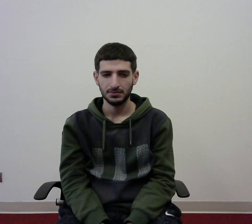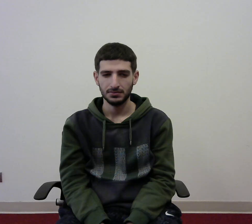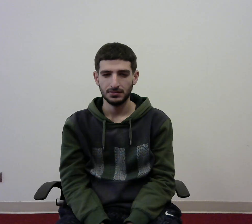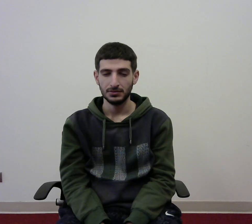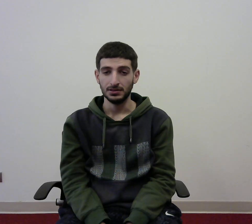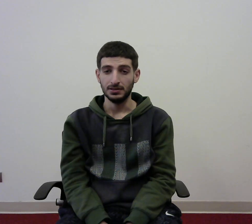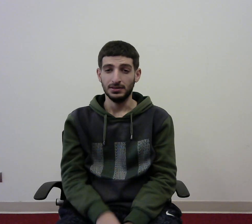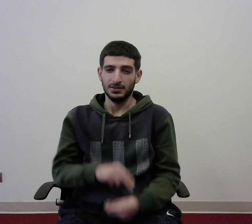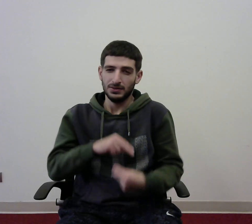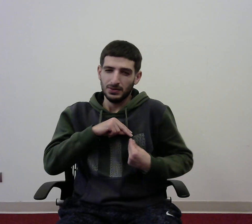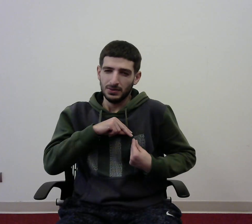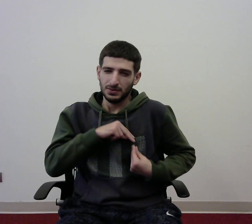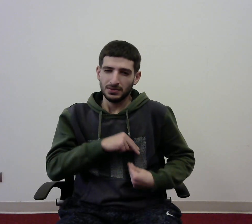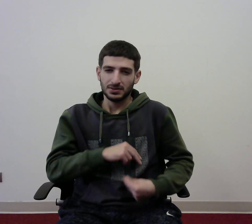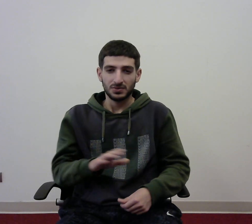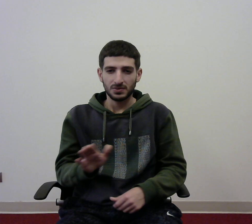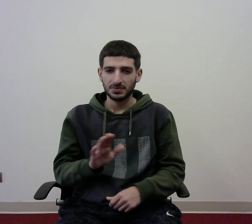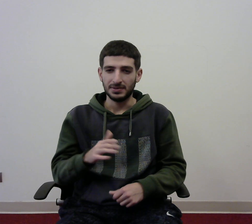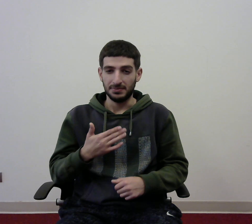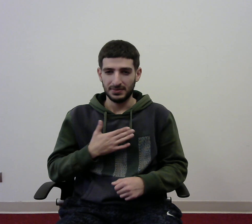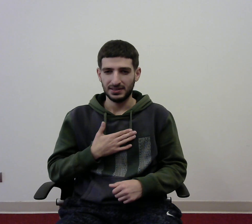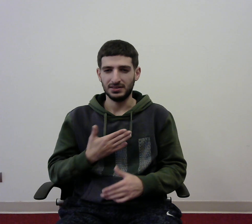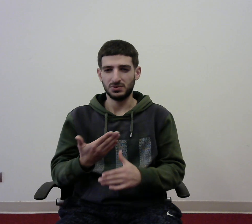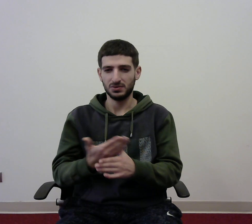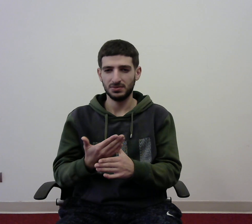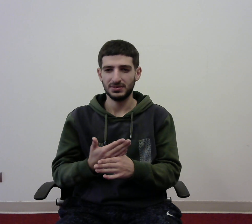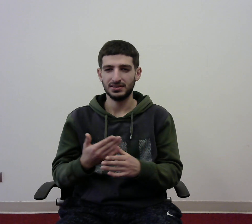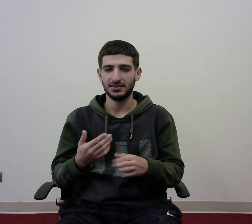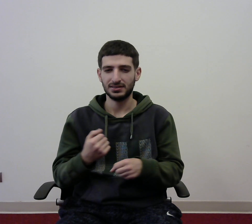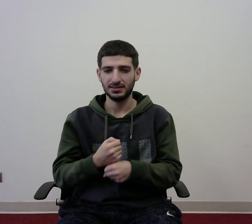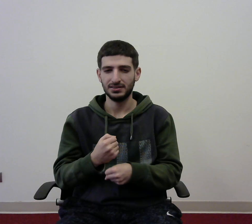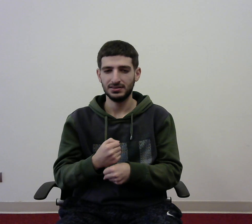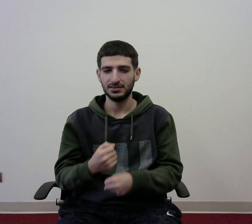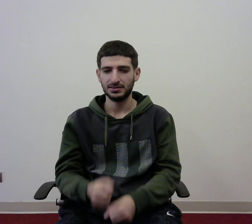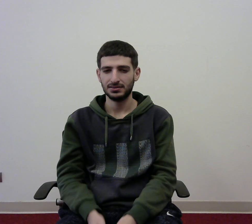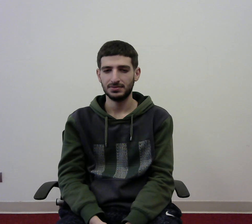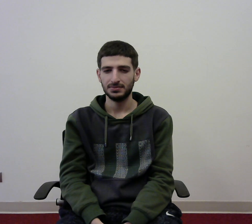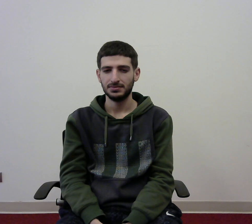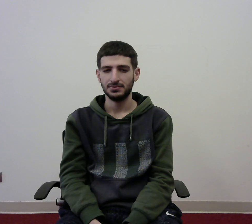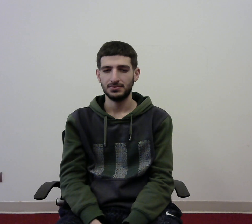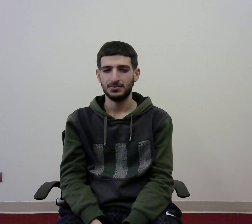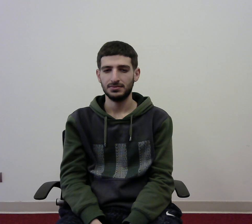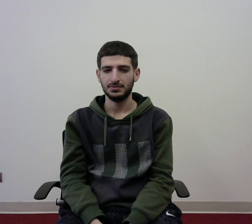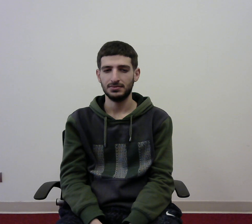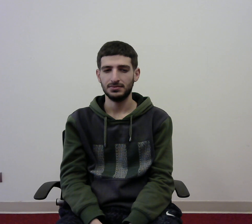Zəhmət olmasa, mənə kömək edin